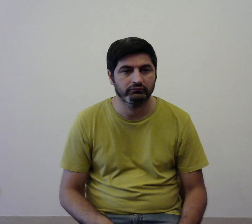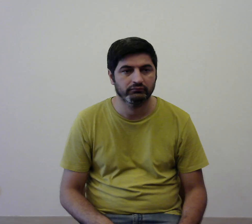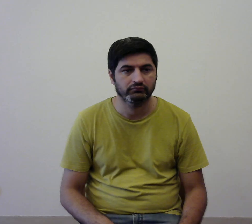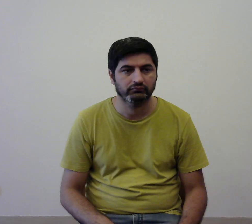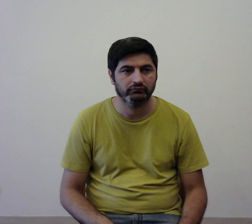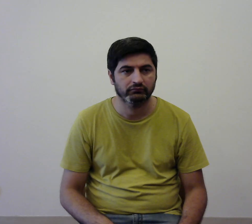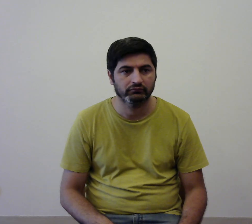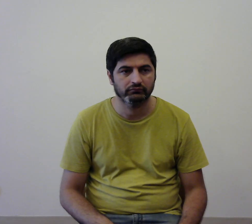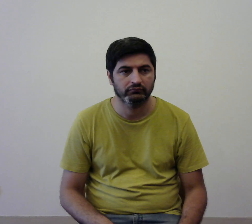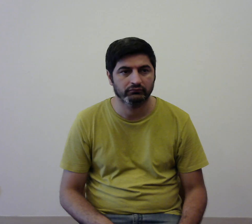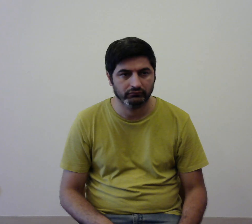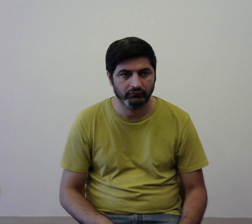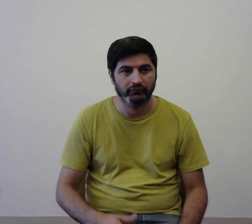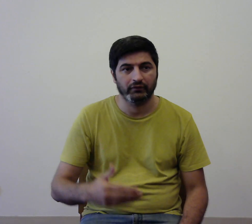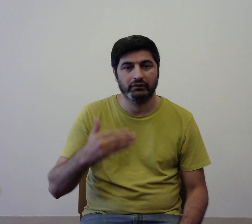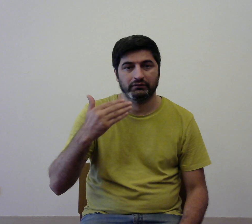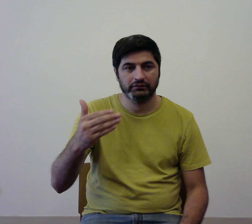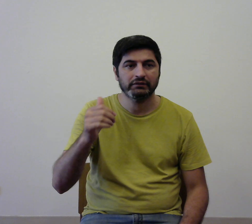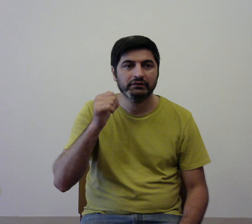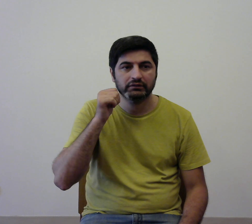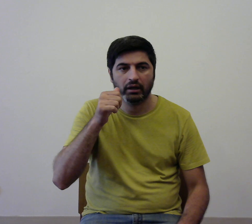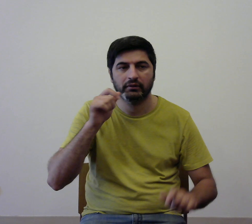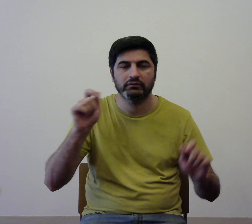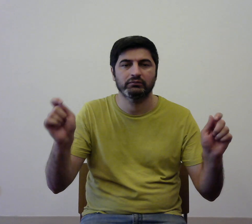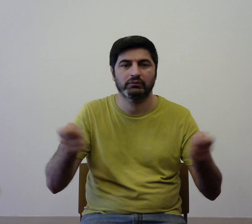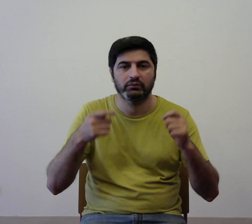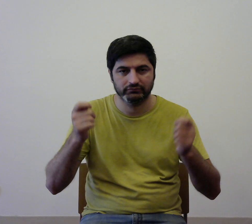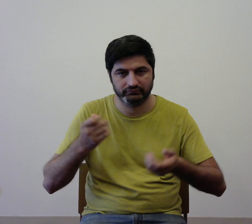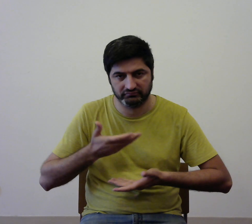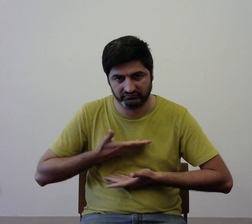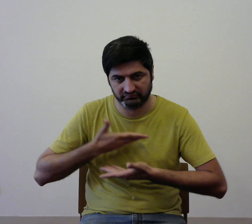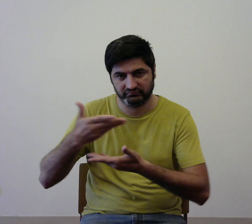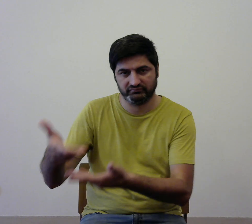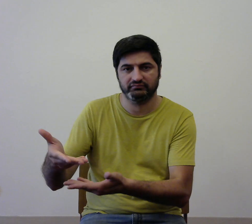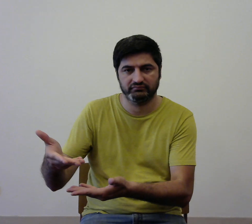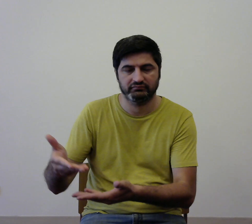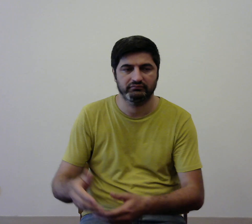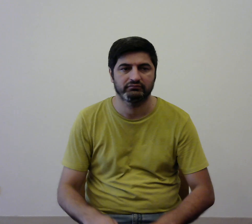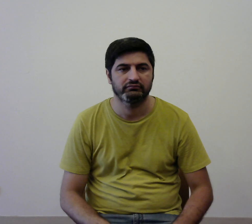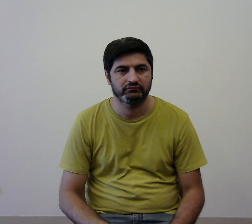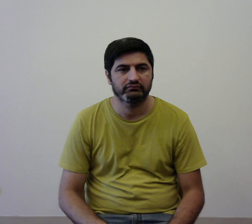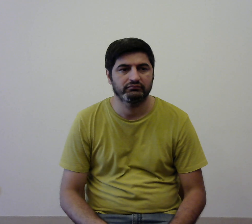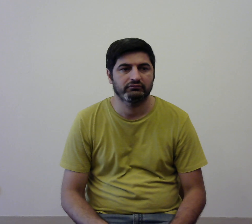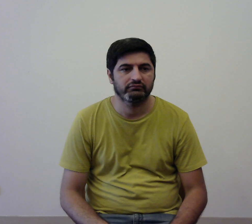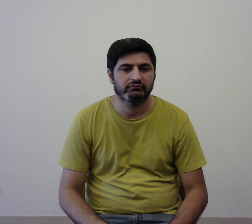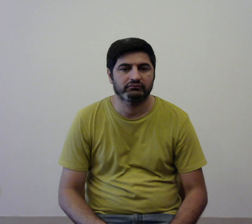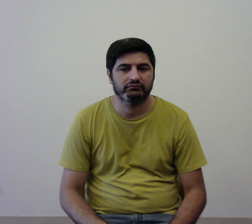Bizi sabah toya çağırıblar